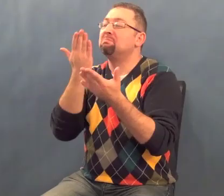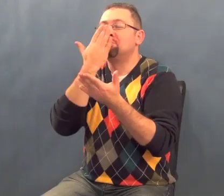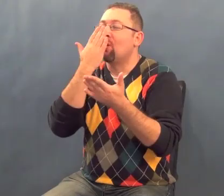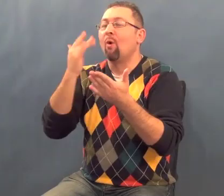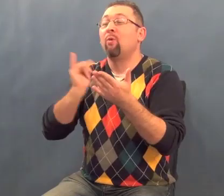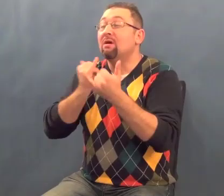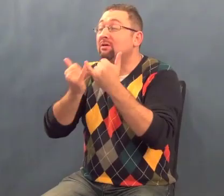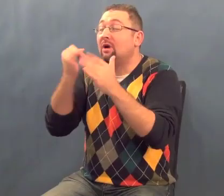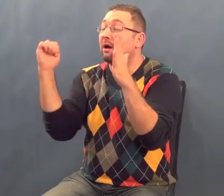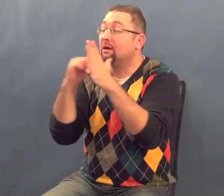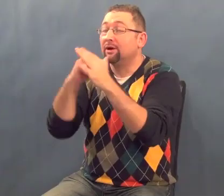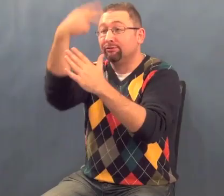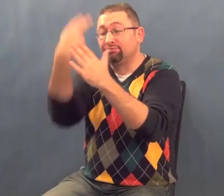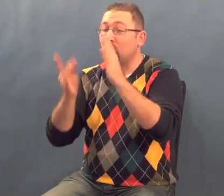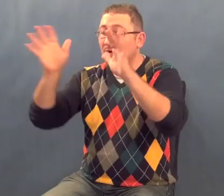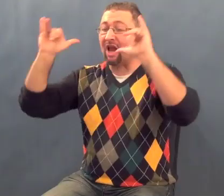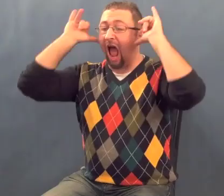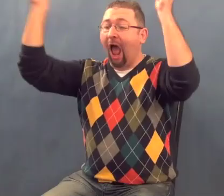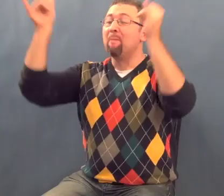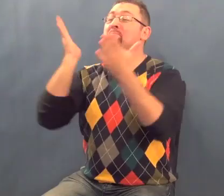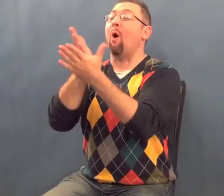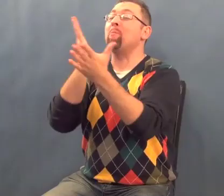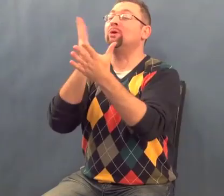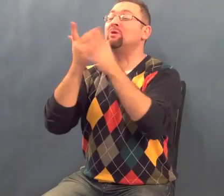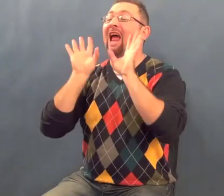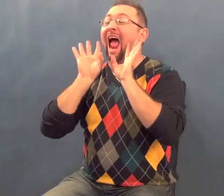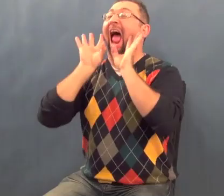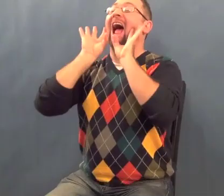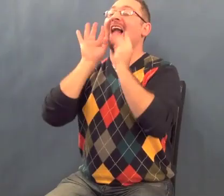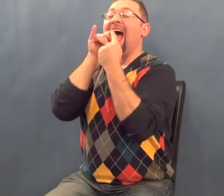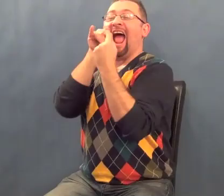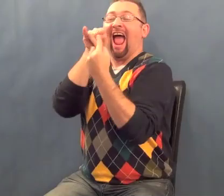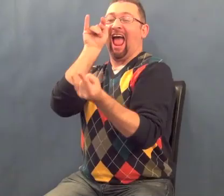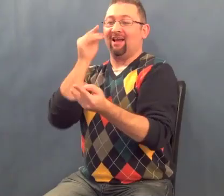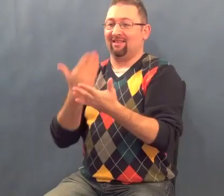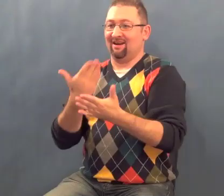Czyli jak ktoś, odpukać, wpadnie do wody to należy krzyczeć, wołać o pomoc.